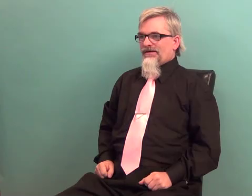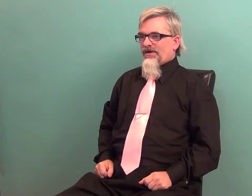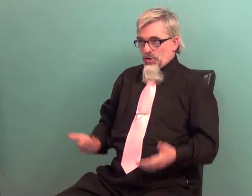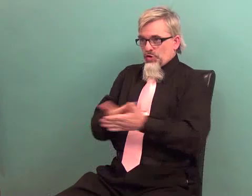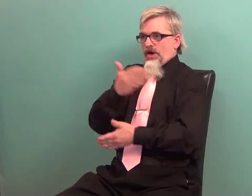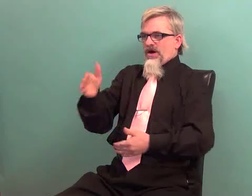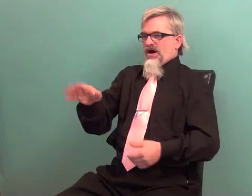Coś nowego.